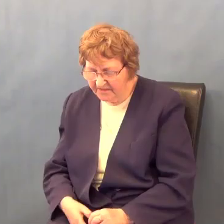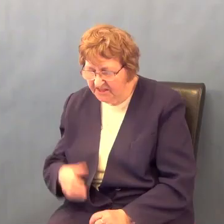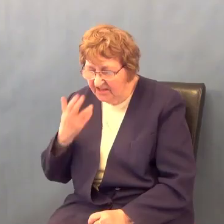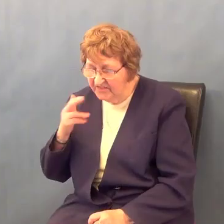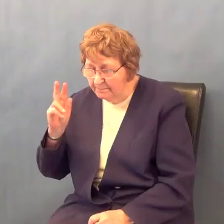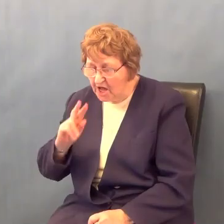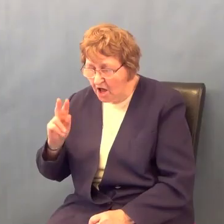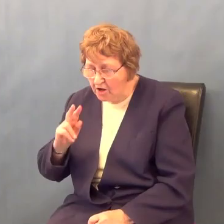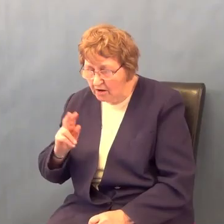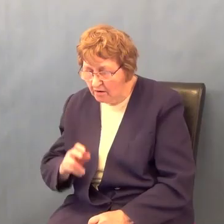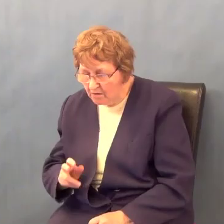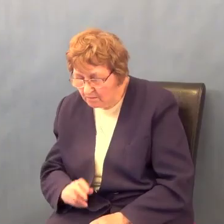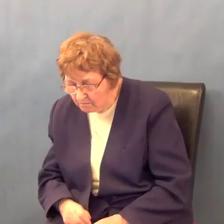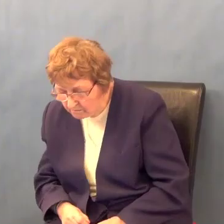Nie wiem kogo.